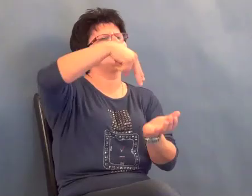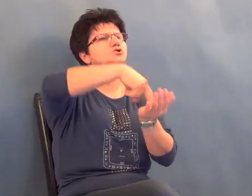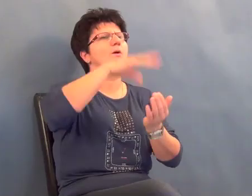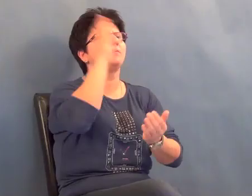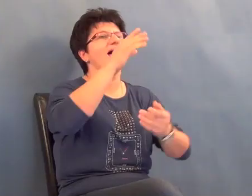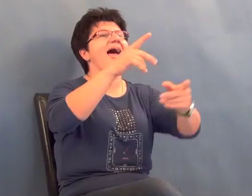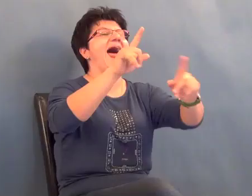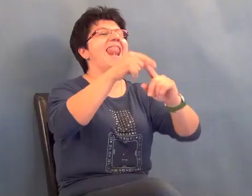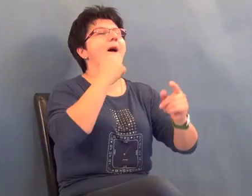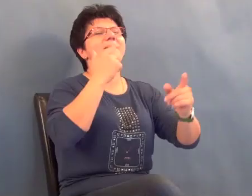Wiem, że można stać na powietrzu.